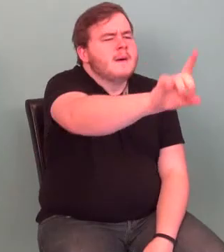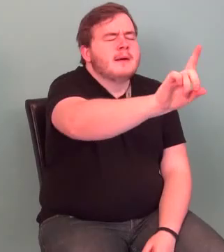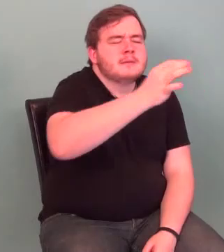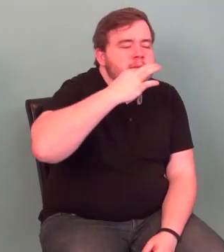Poczekaj.